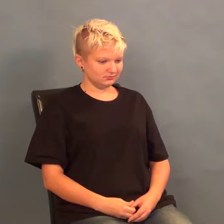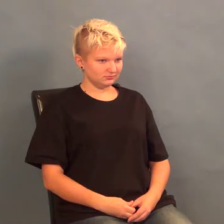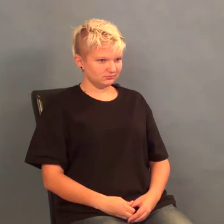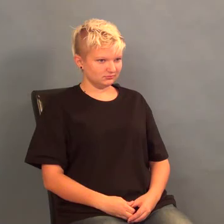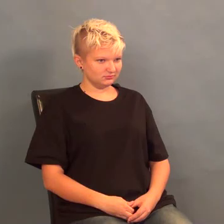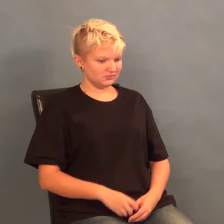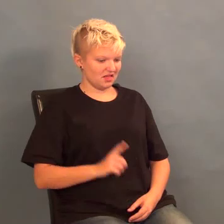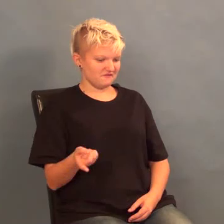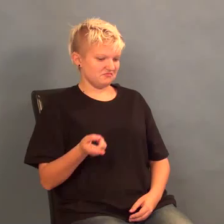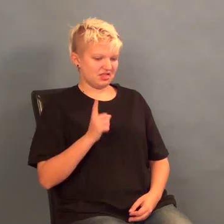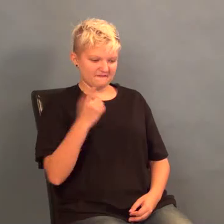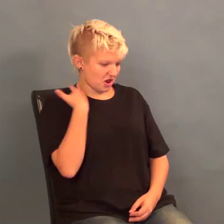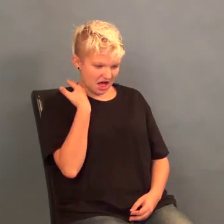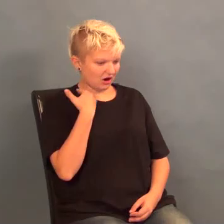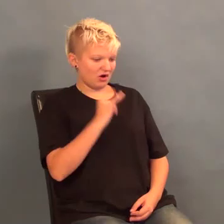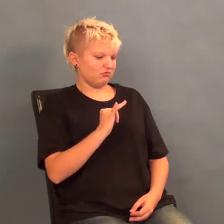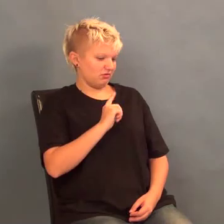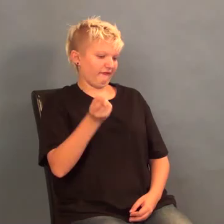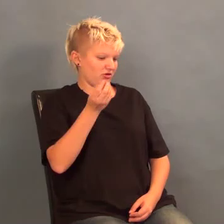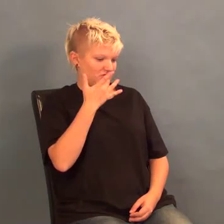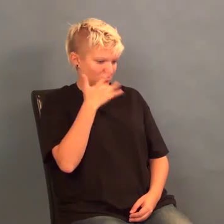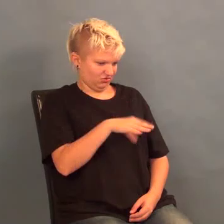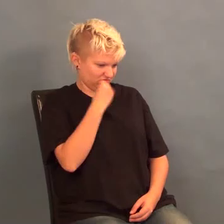Nie wolno pić alkoholu oraz jeść gorącego jedzenia.